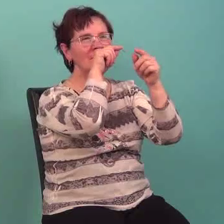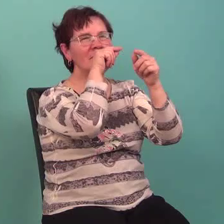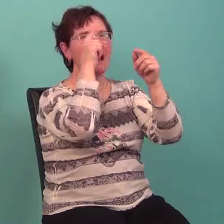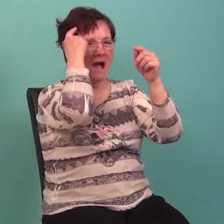Aha.